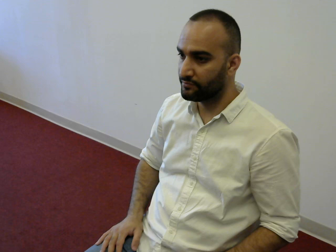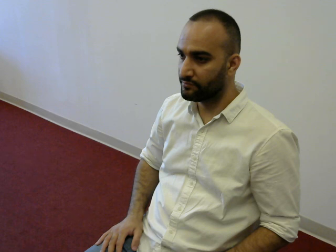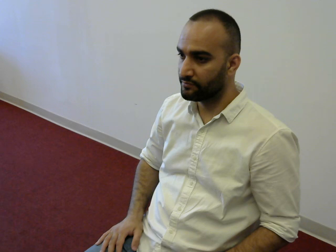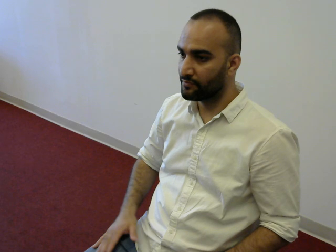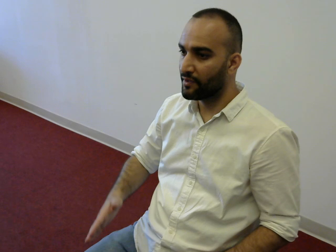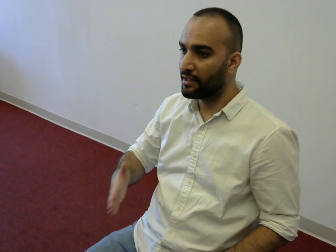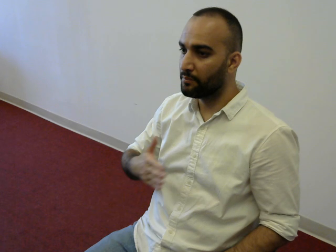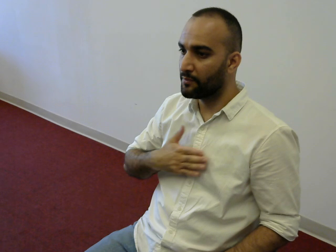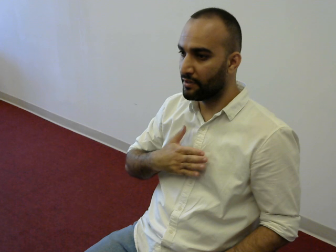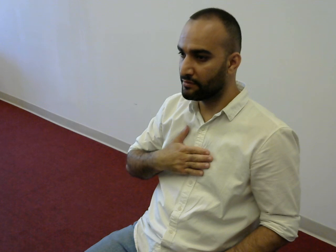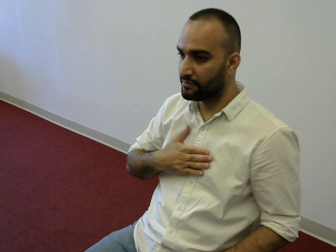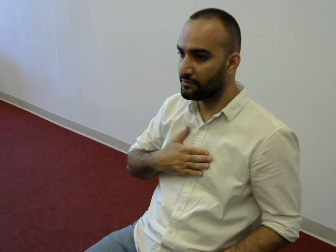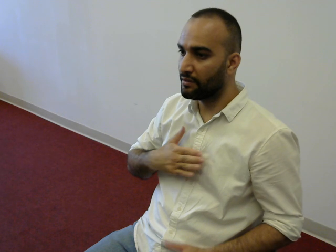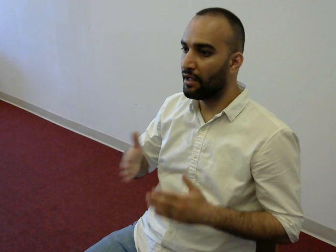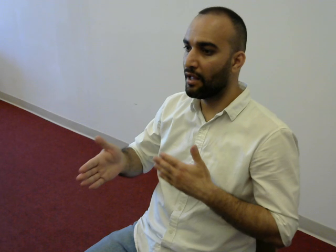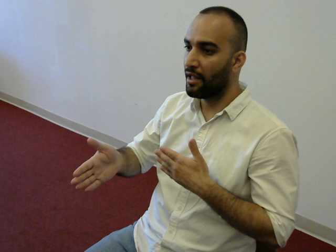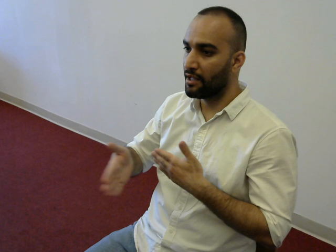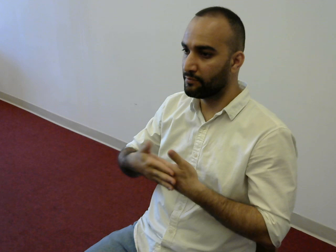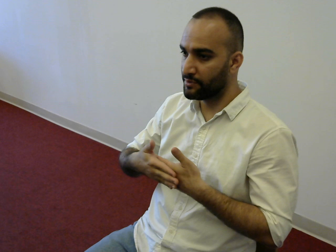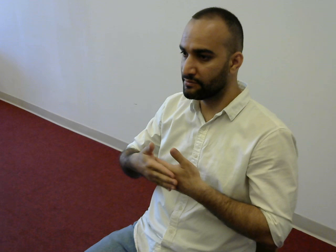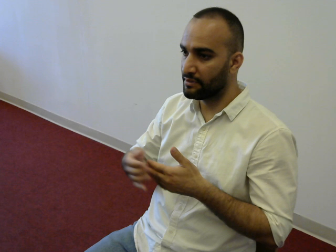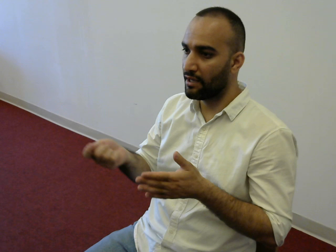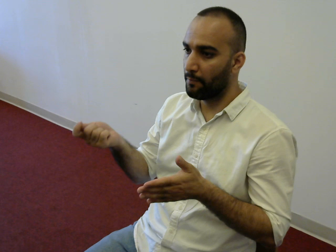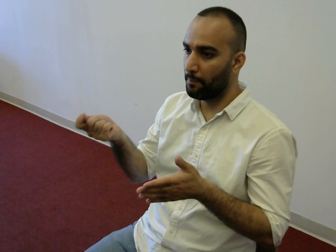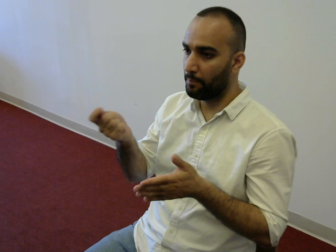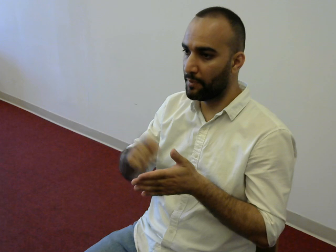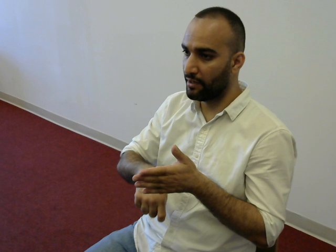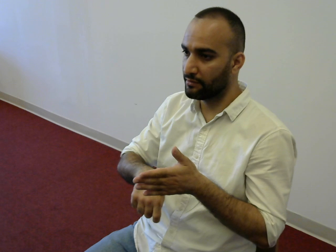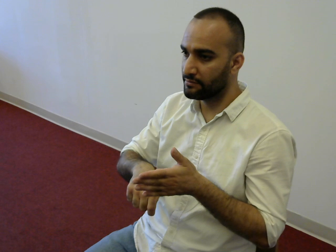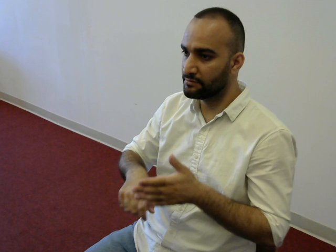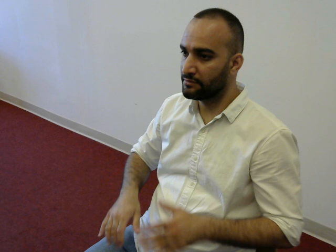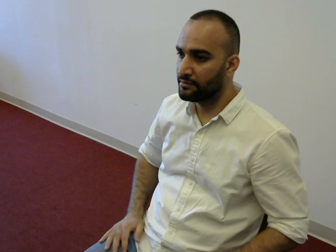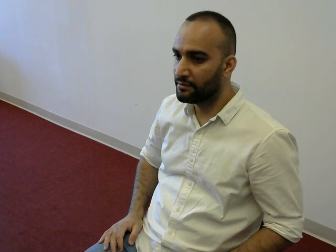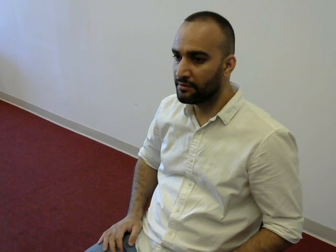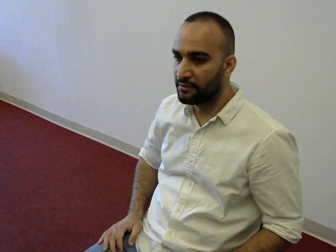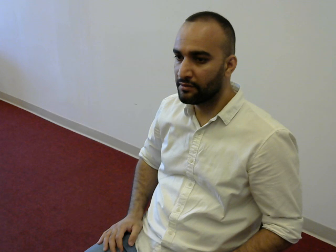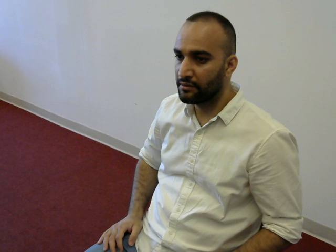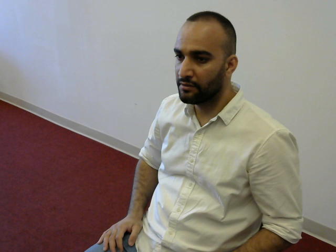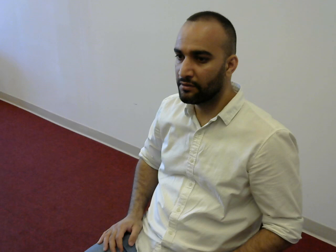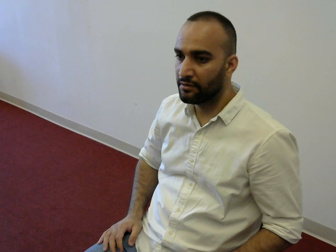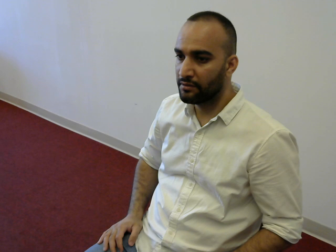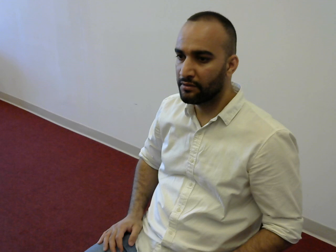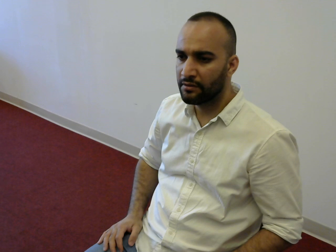Bizim qapımız bağlıdır